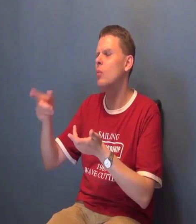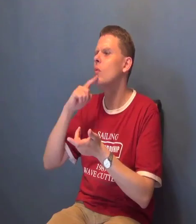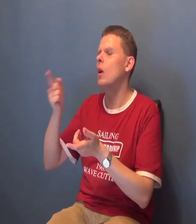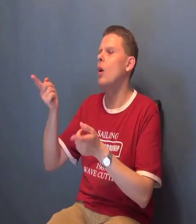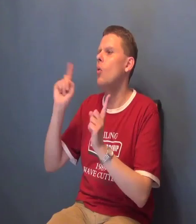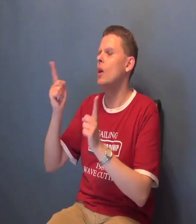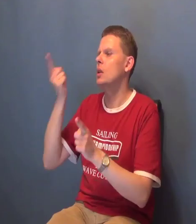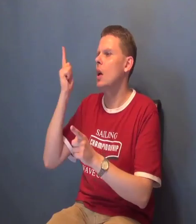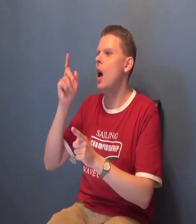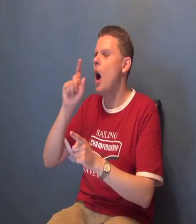Mówi, że należy uważać, jest zakaz.